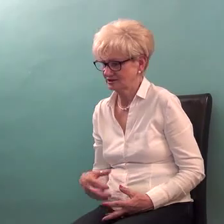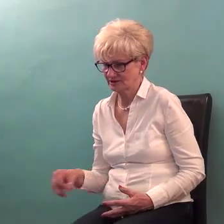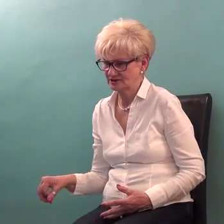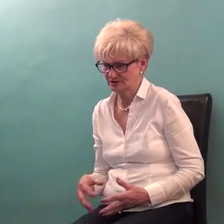Tydzień.